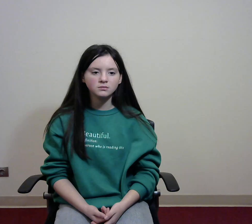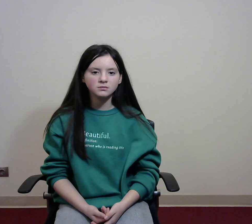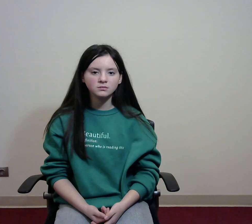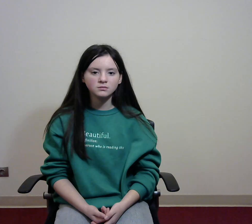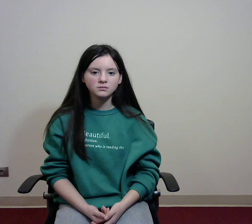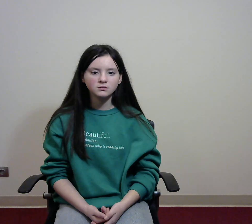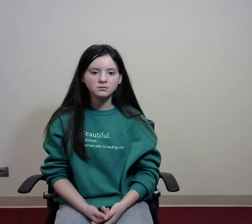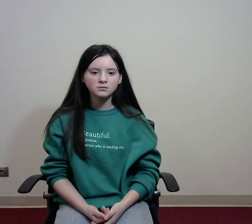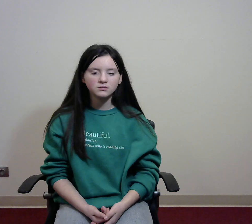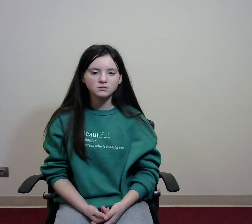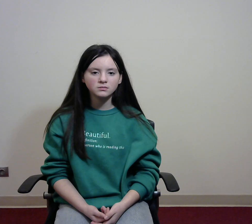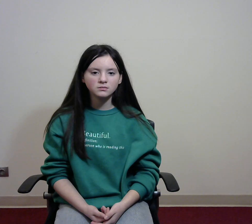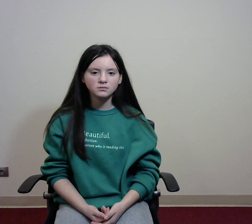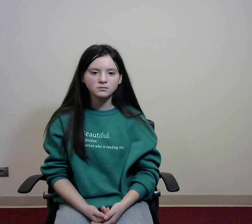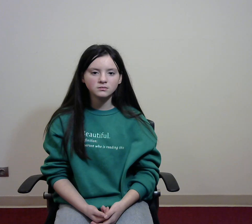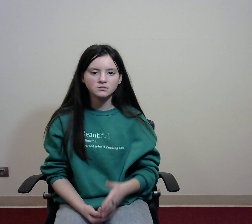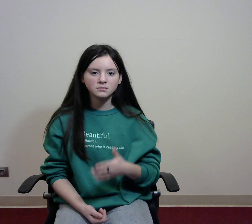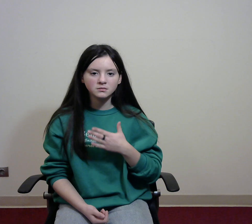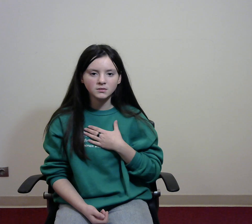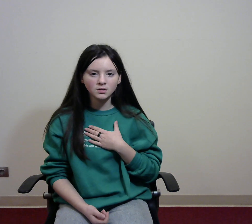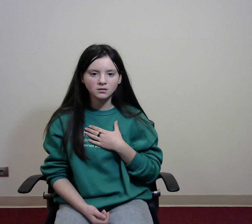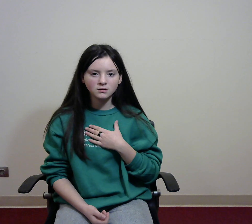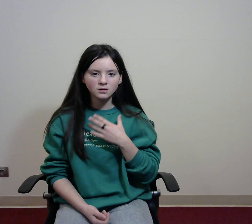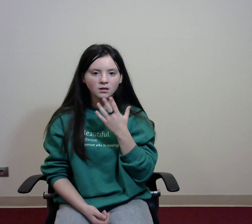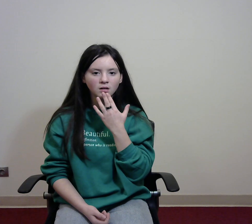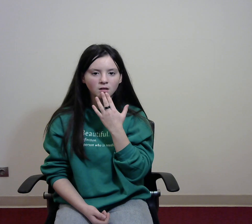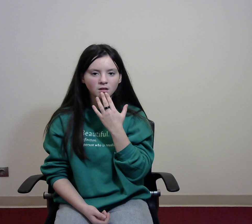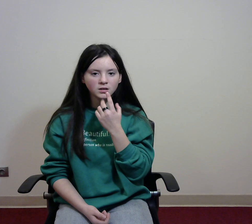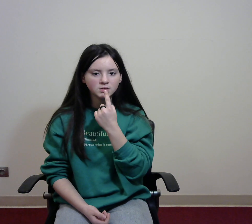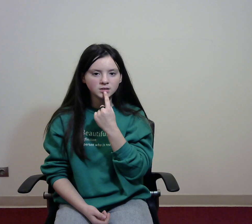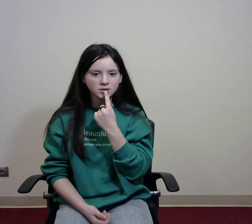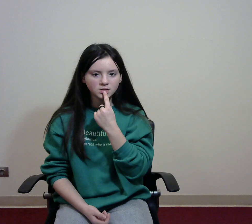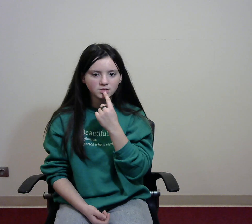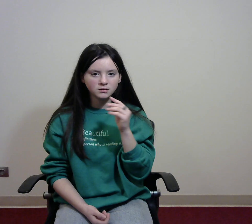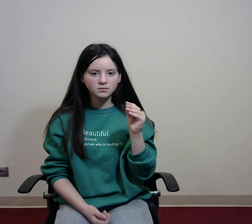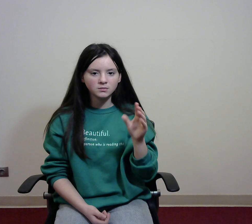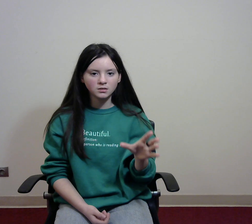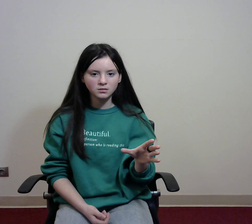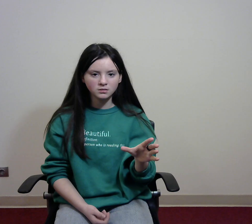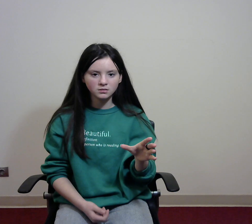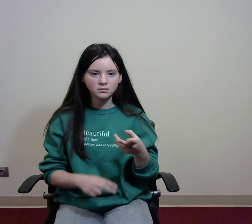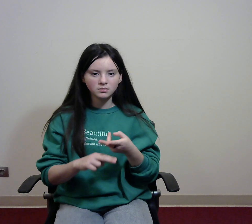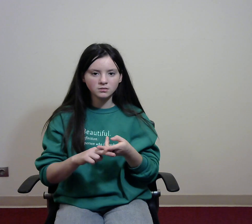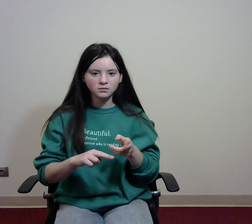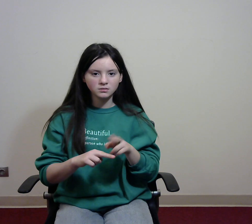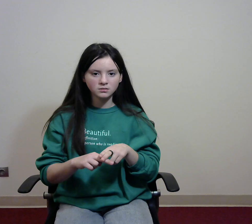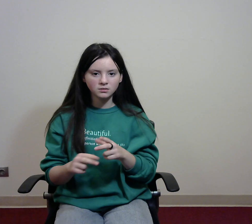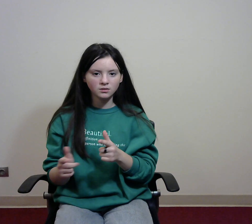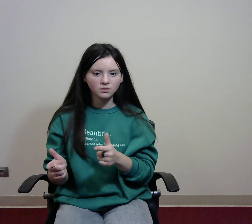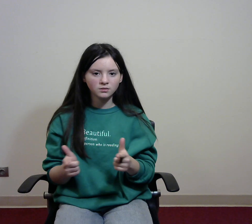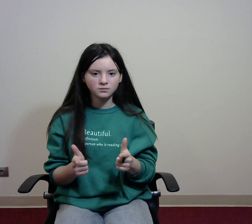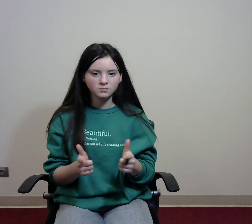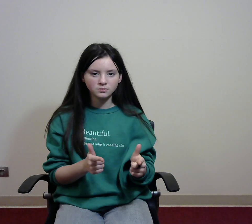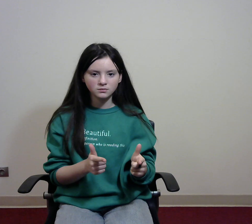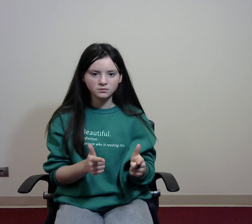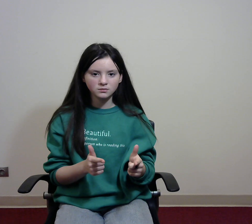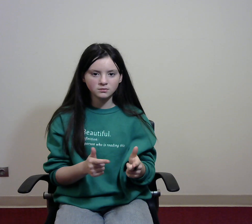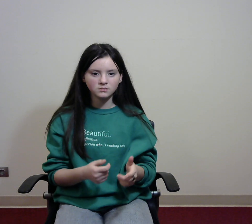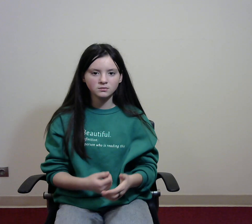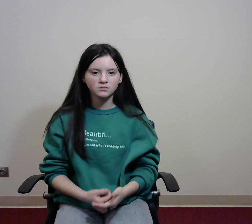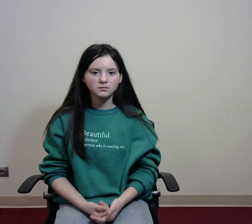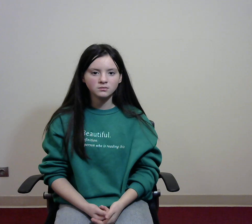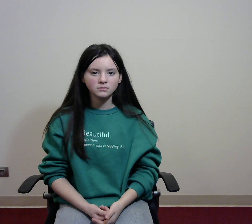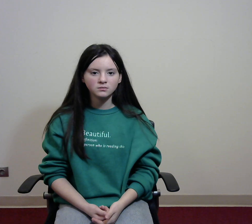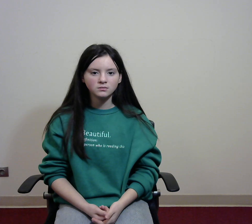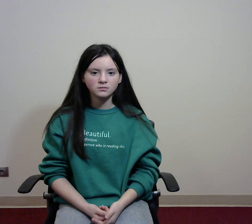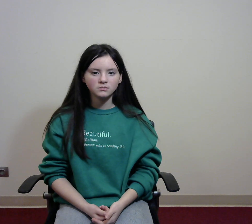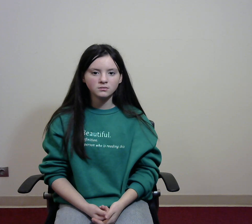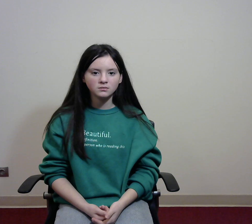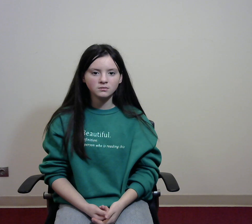Mən xarici dil diplom üçün hazırlaşıram